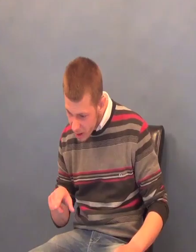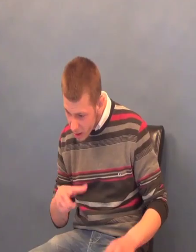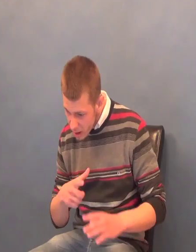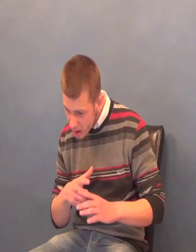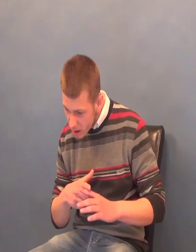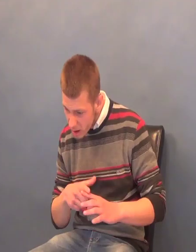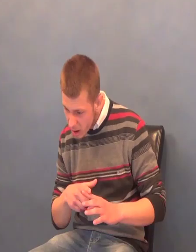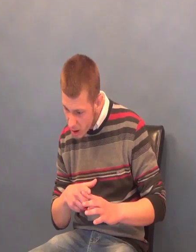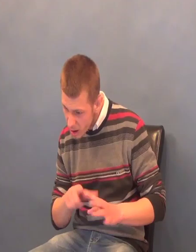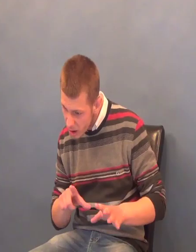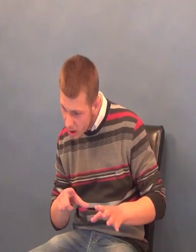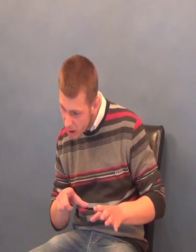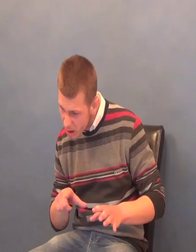Dwudziesty siódmy.